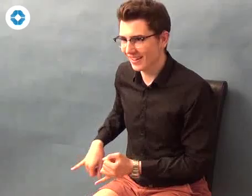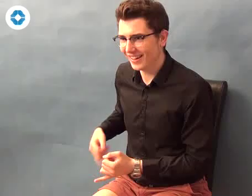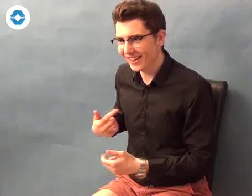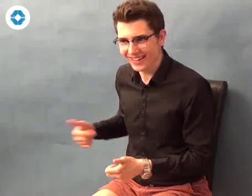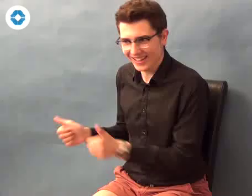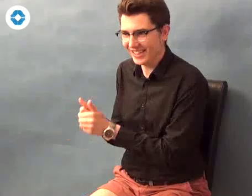Nie chce, by szedł razem z nim.